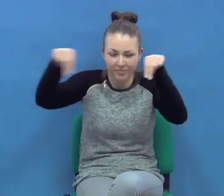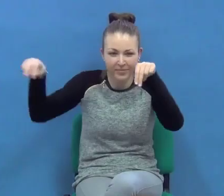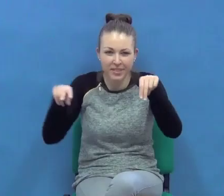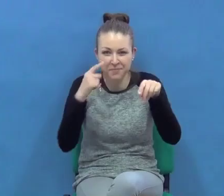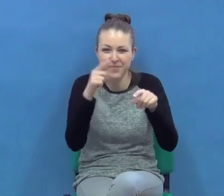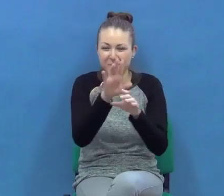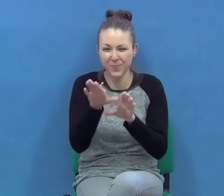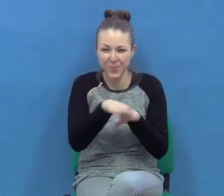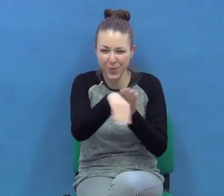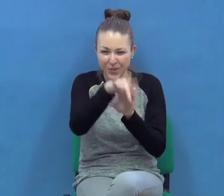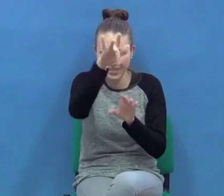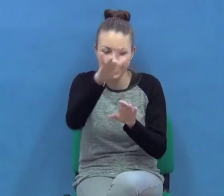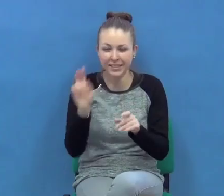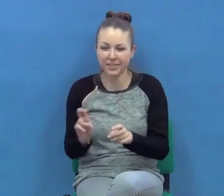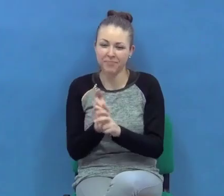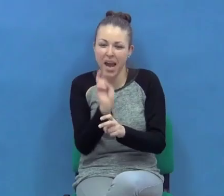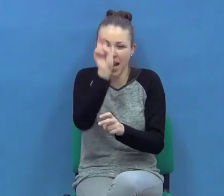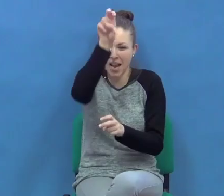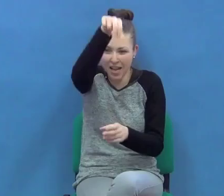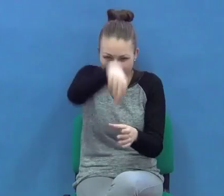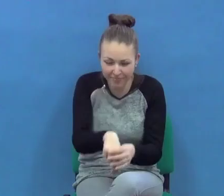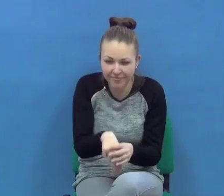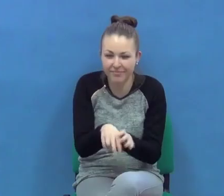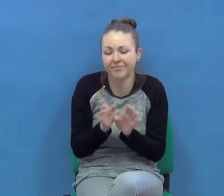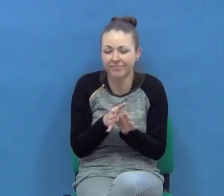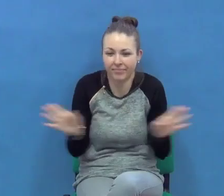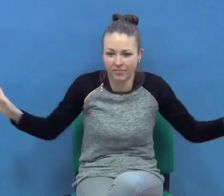Zobaczył, że jedno jest puste i wskoczył do środka.